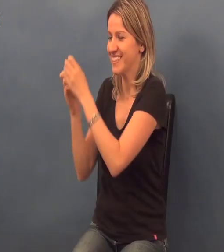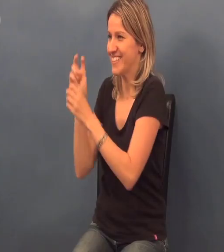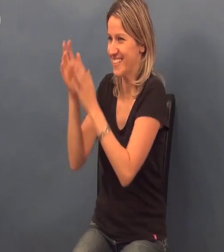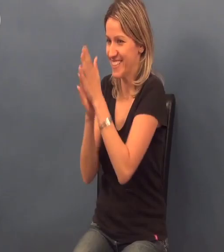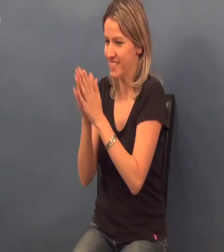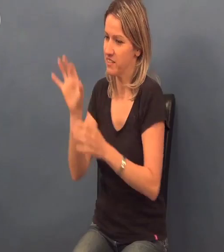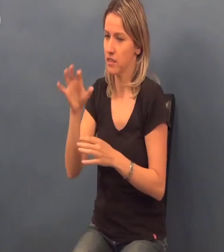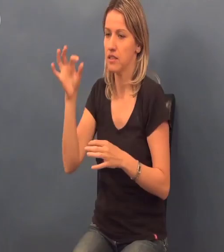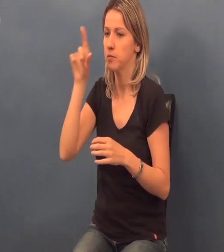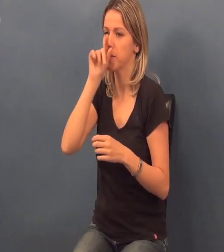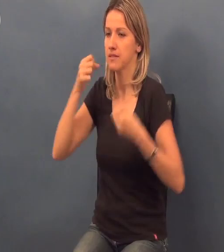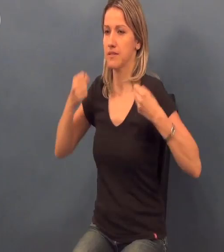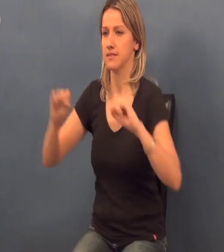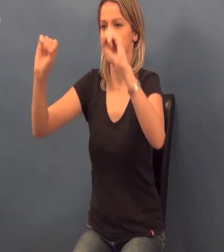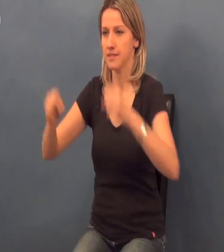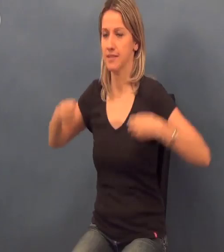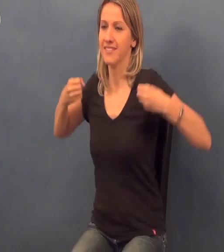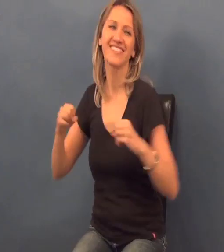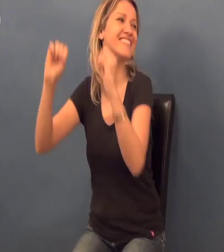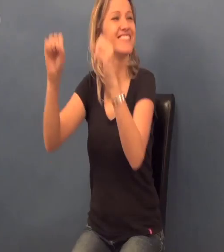Ogląda ptaszka, który z radośnie huśta się na huśtawce.